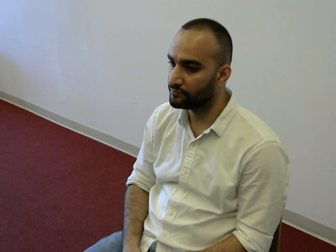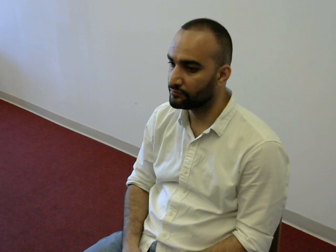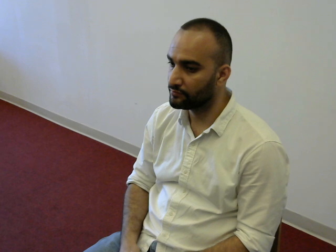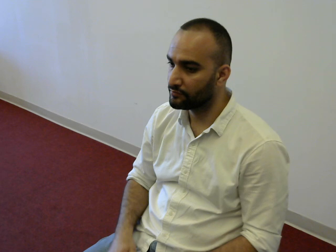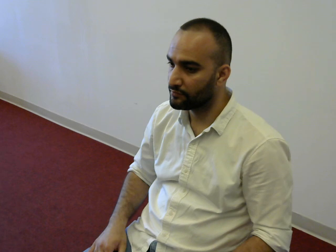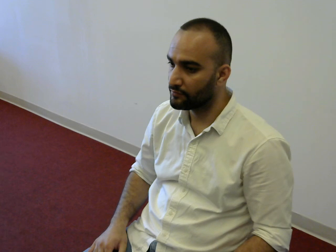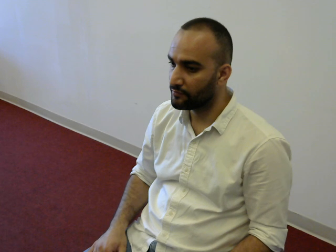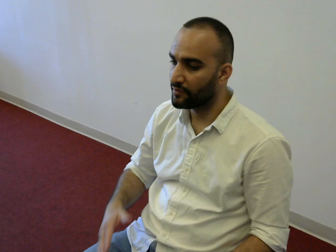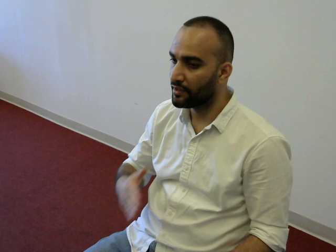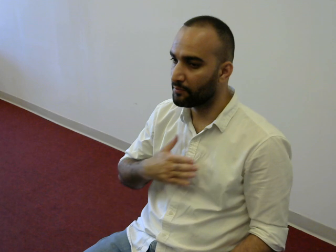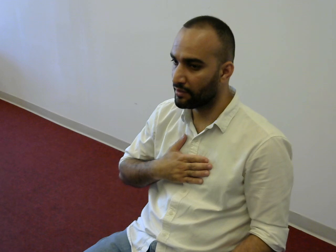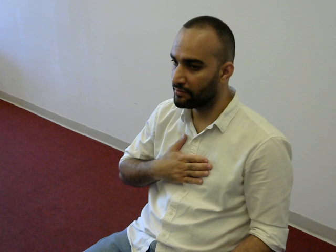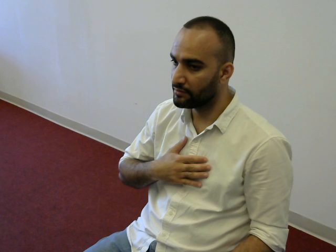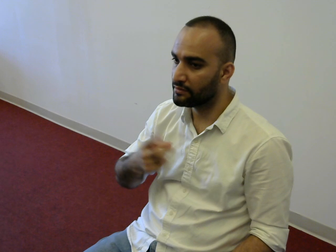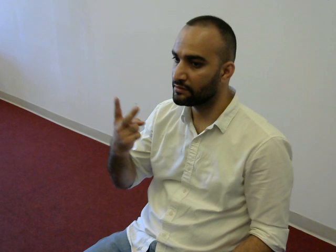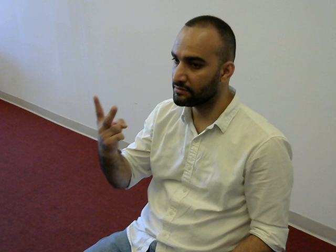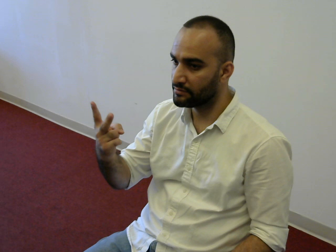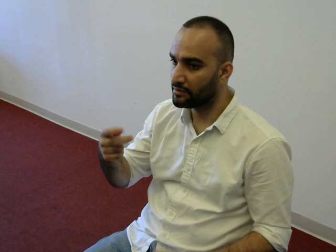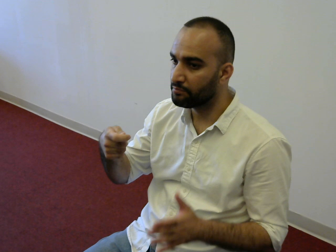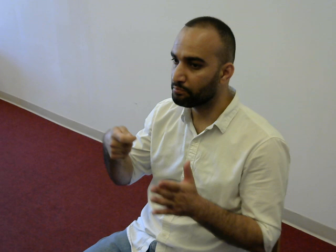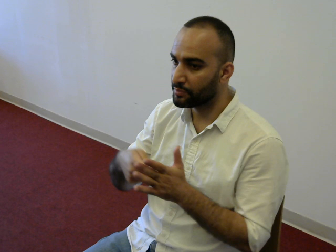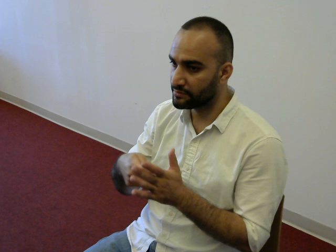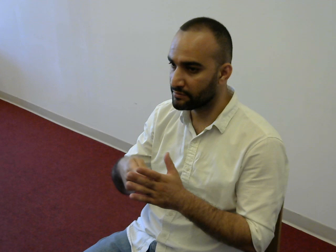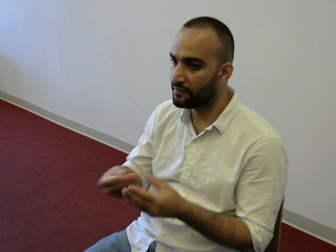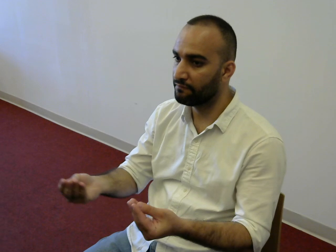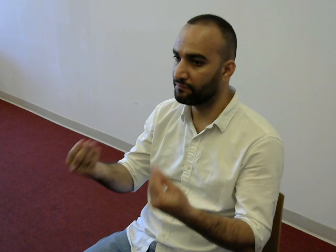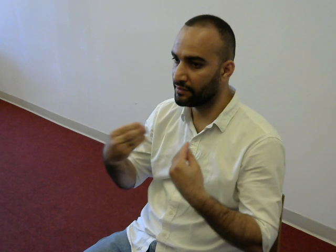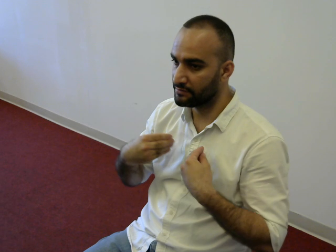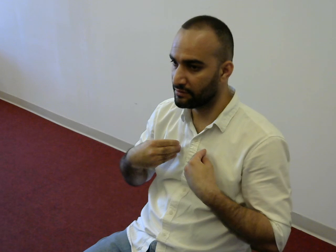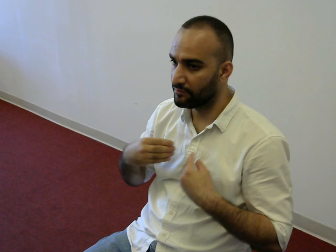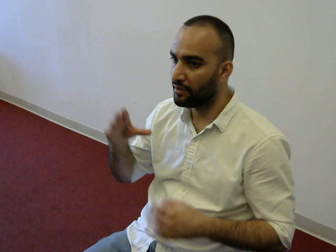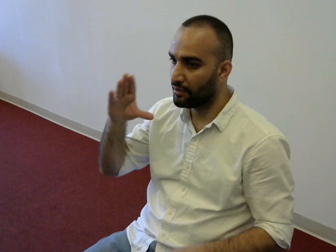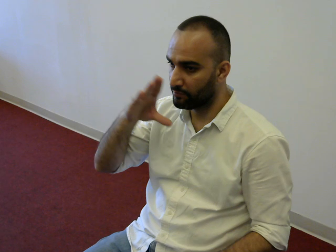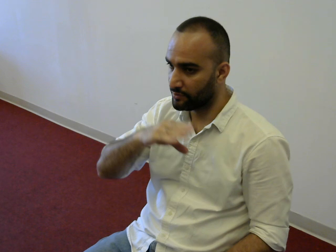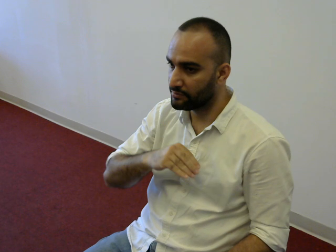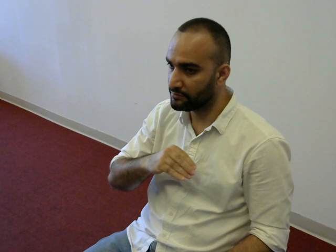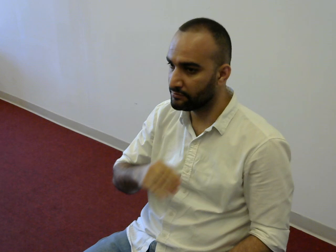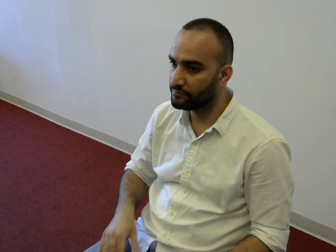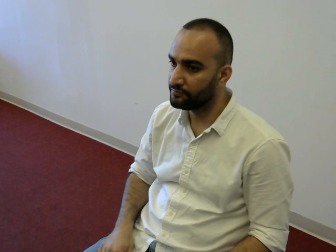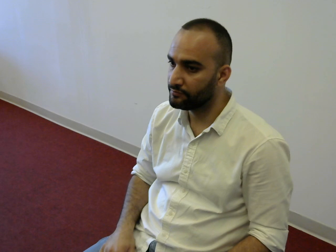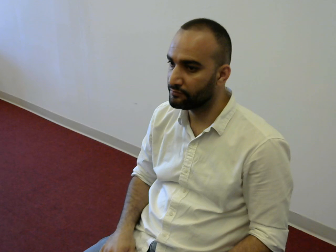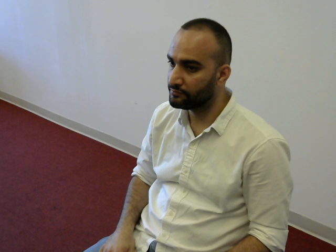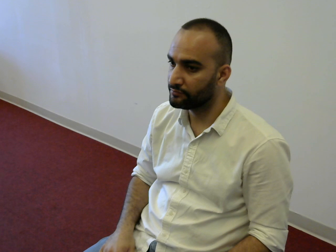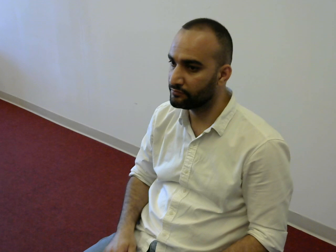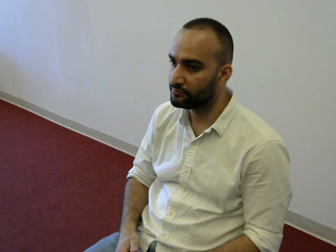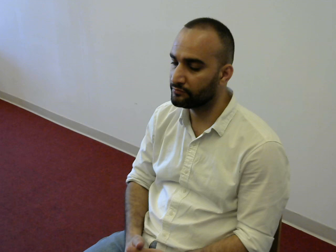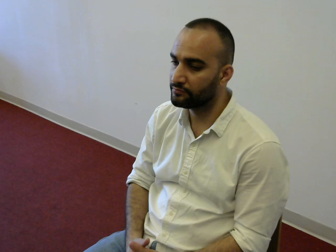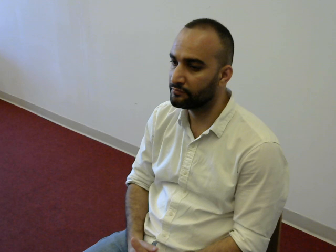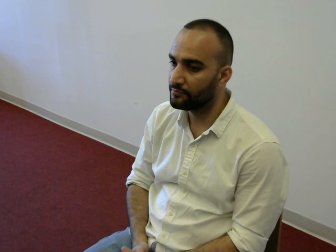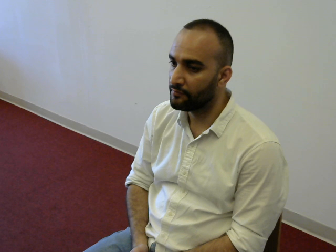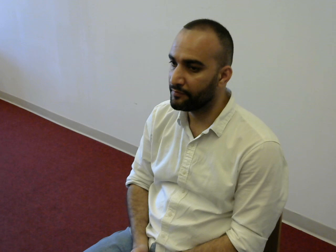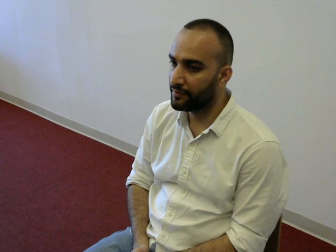Mənə 2 bilet verə bilərsinizmi?